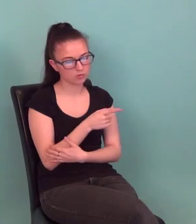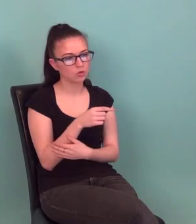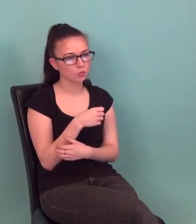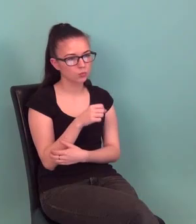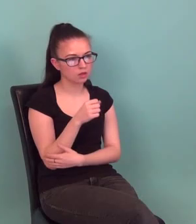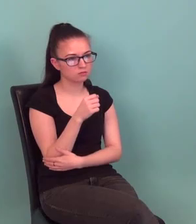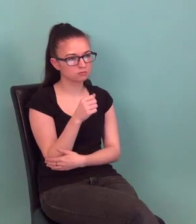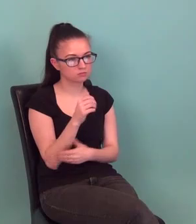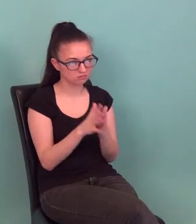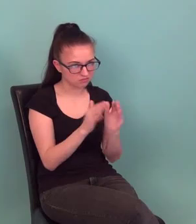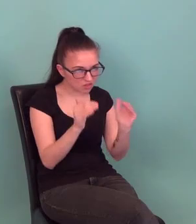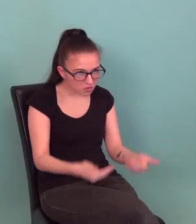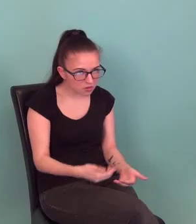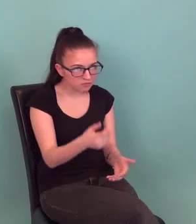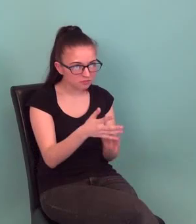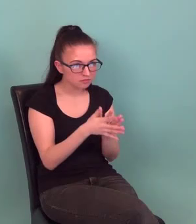Skuter, tak migasz skuter?